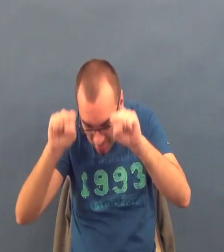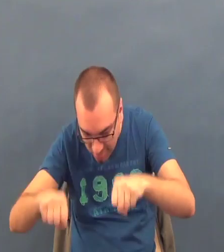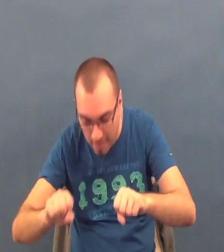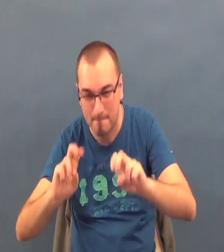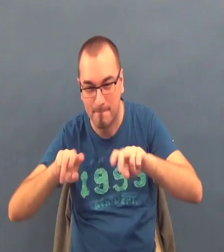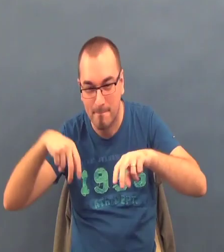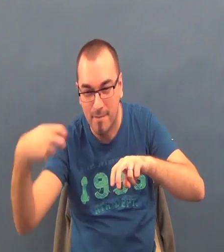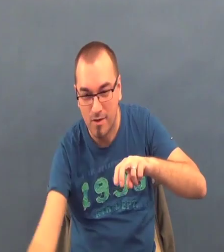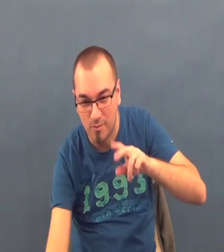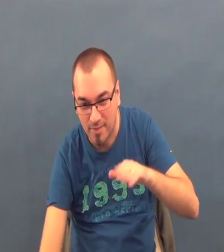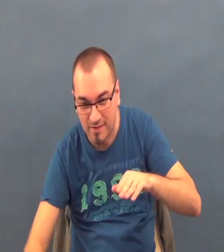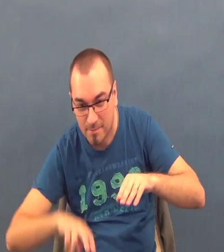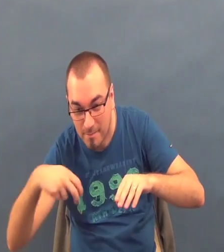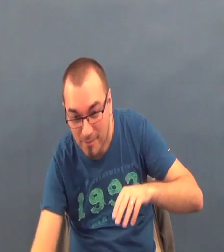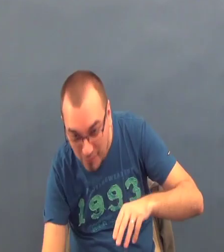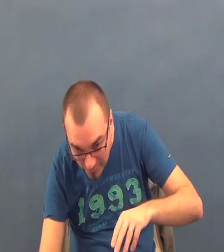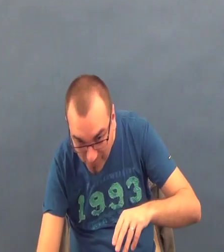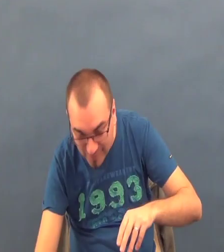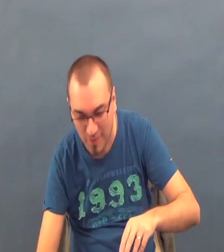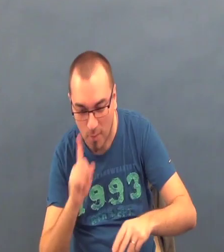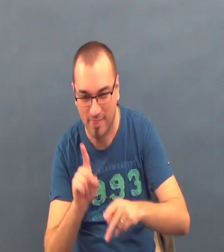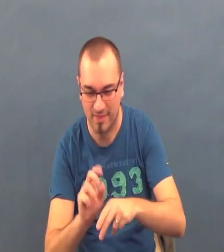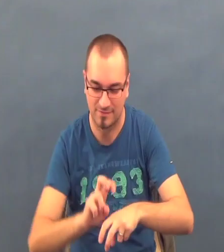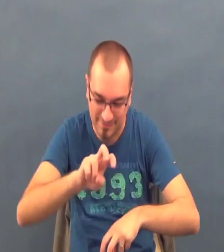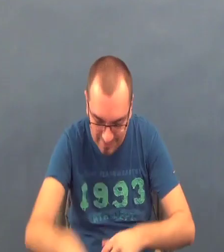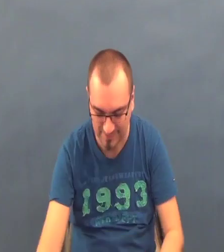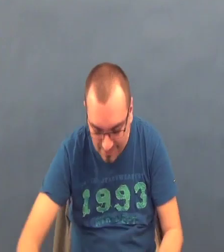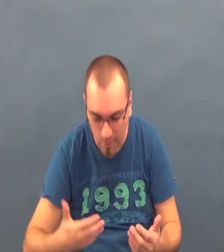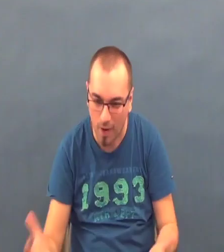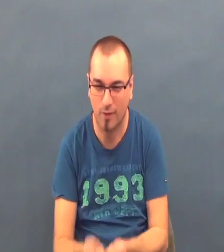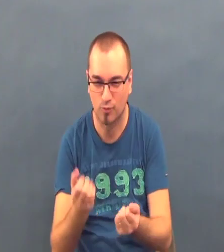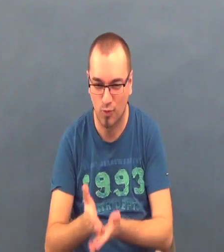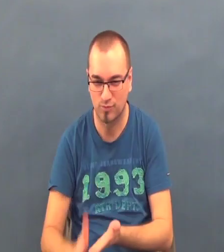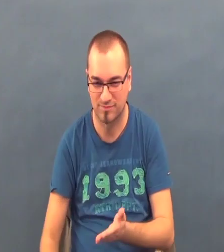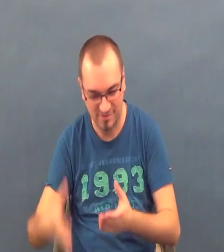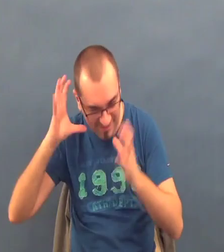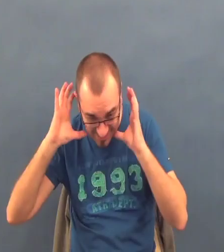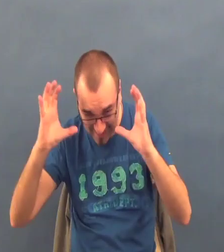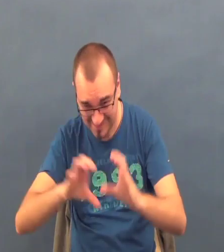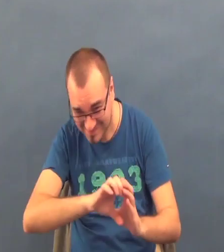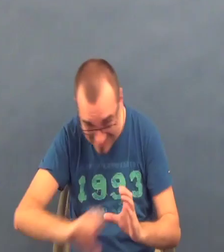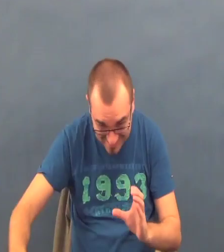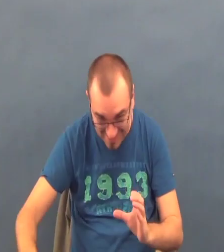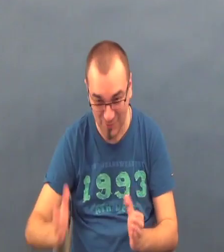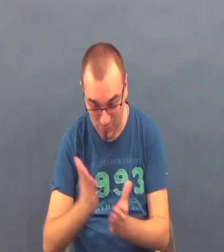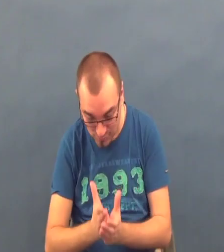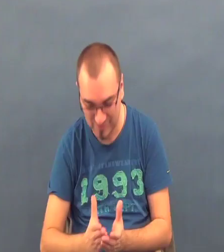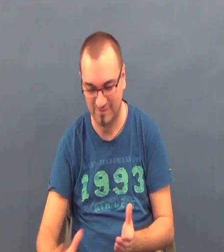Pies wypadł przez okno, chłopiec wyszedł przez okno, podniósł psa, uratował go - zdjął z jego głowy słój.